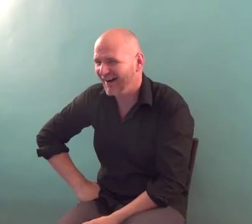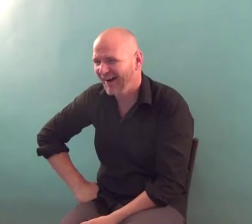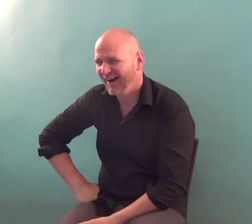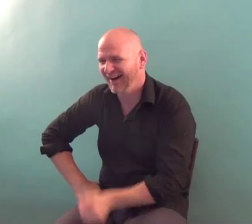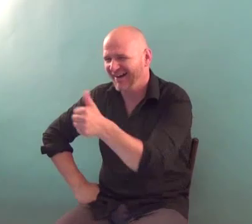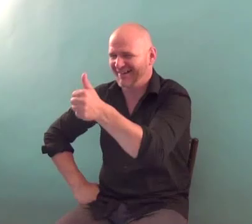Super.